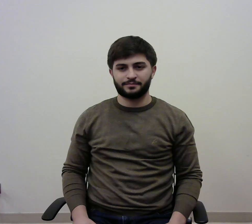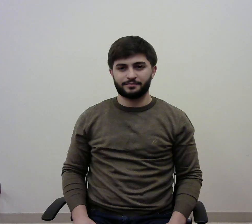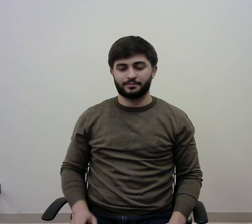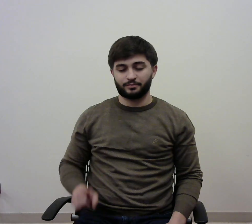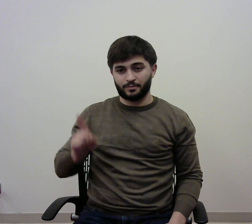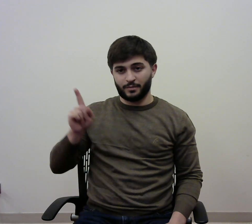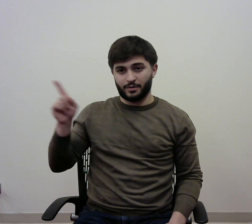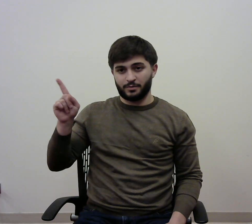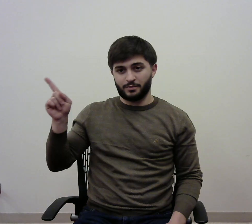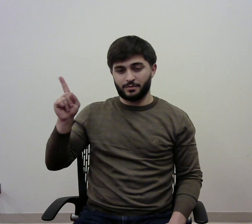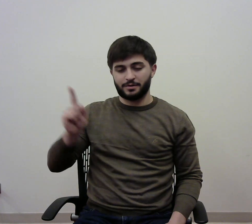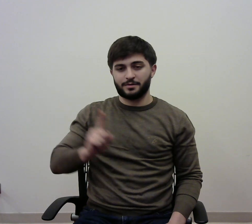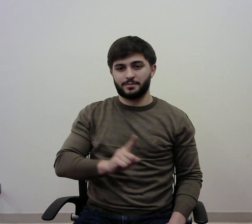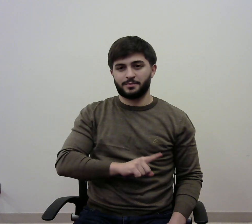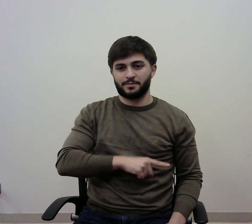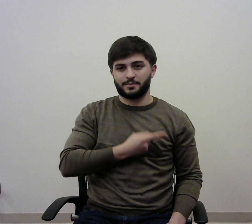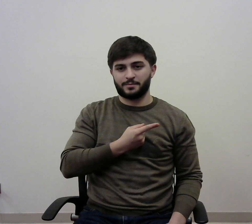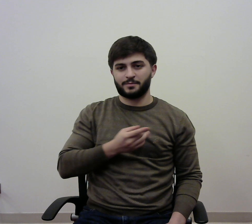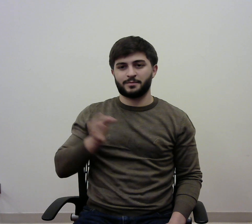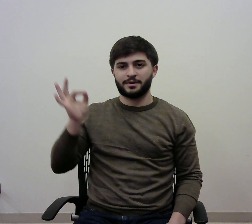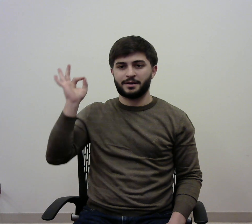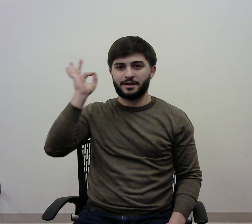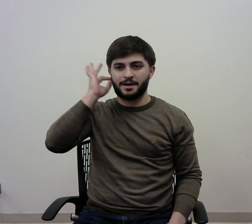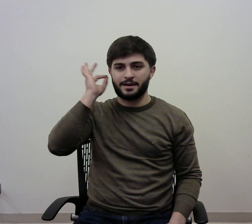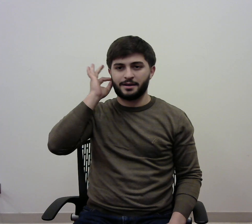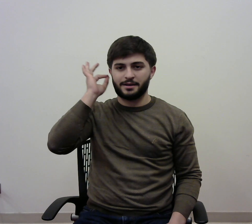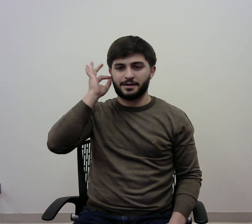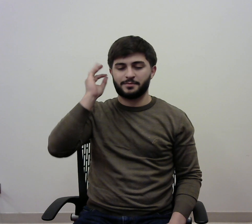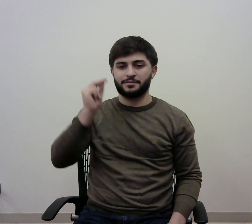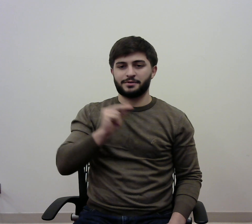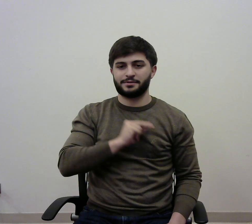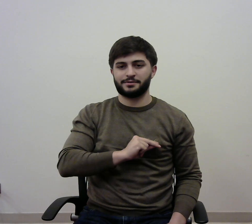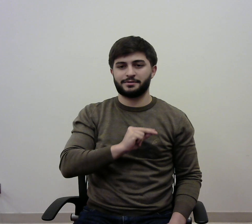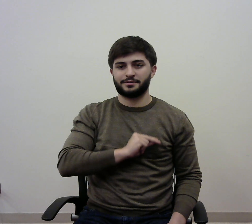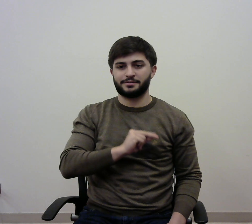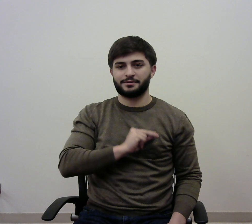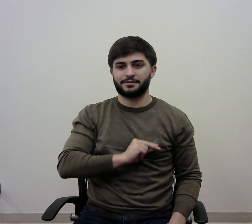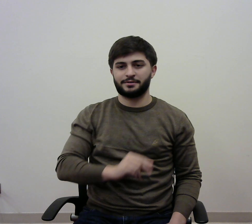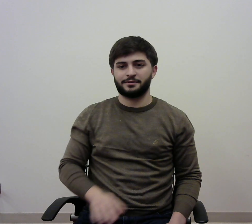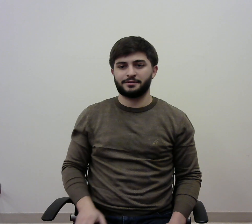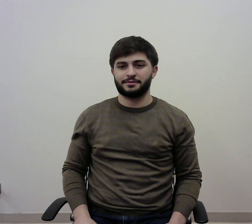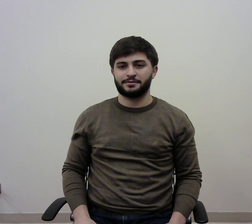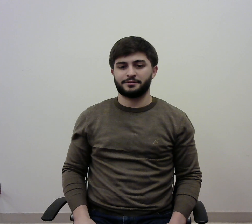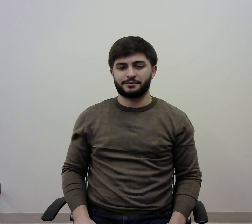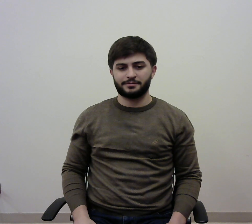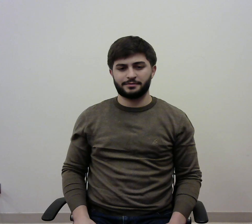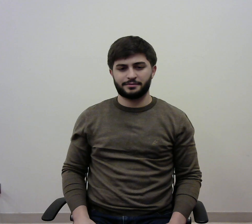Orda professional həkimlər çalışır